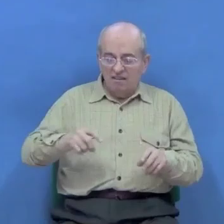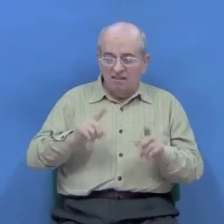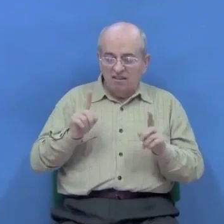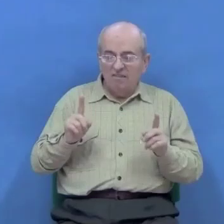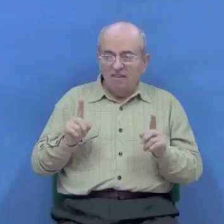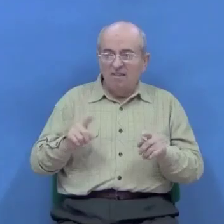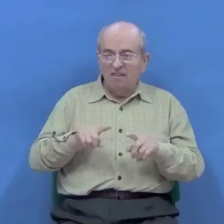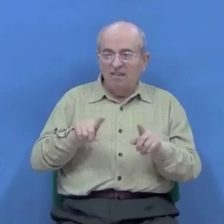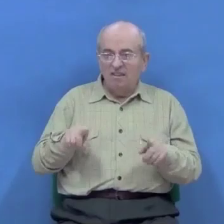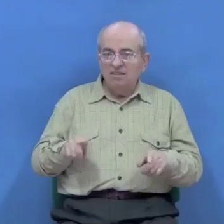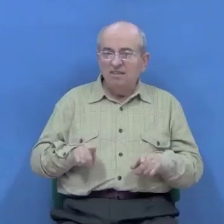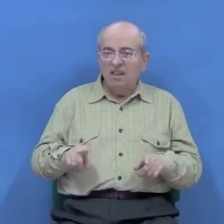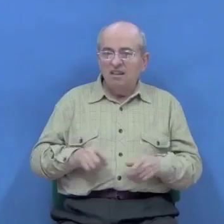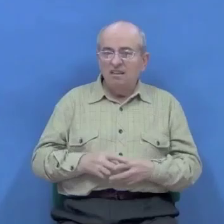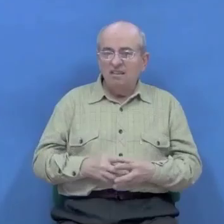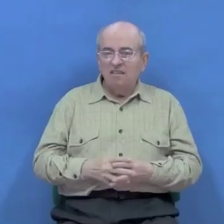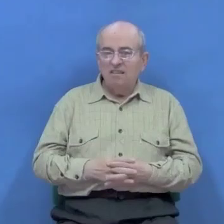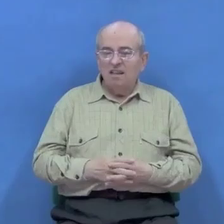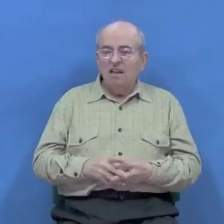Znak oznacza "nie wolno iść, uwaga".